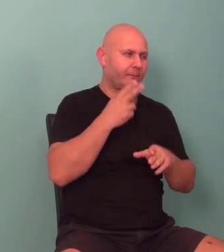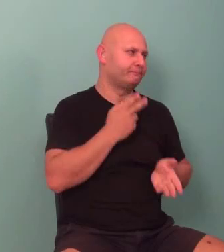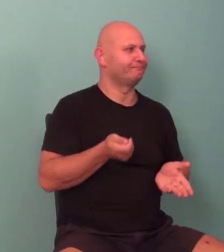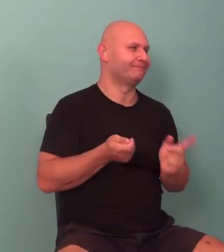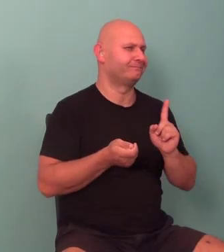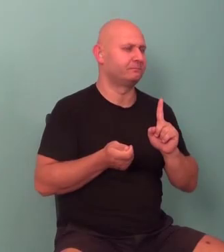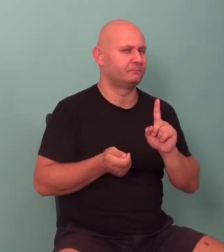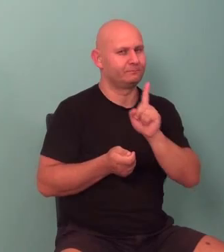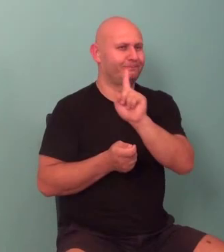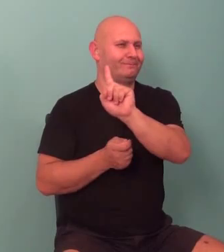Charlie Chaplin odchodzi.